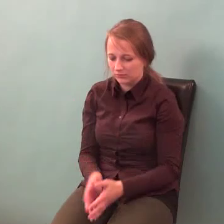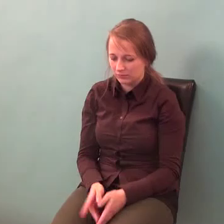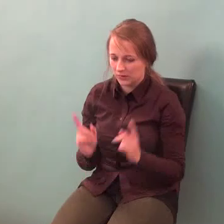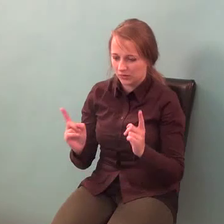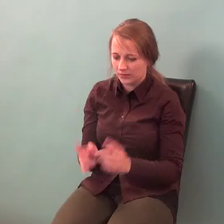Uwaga.